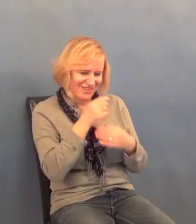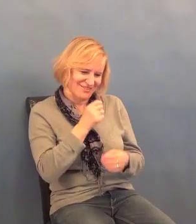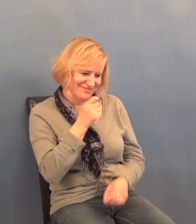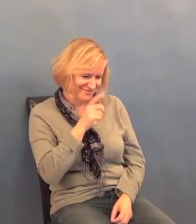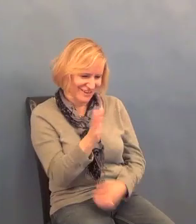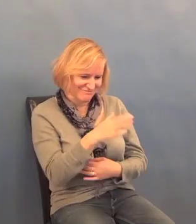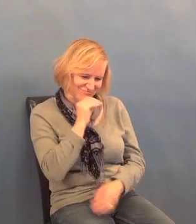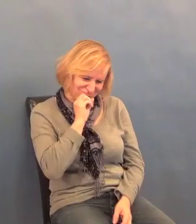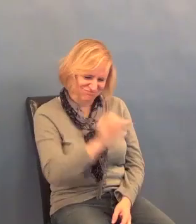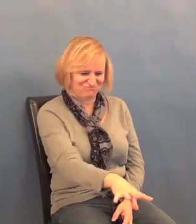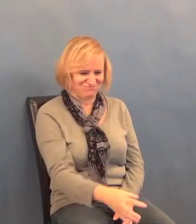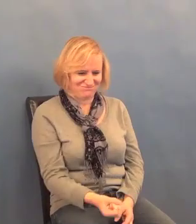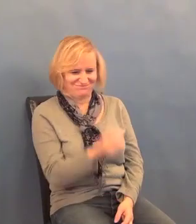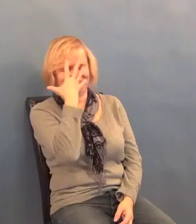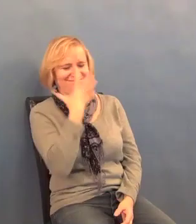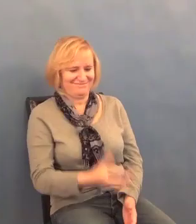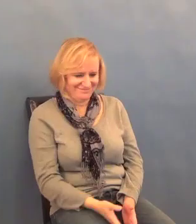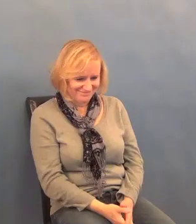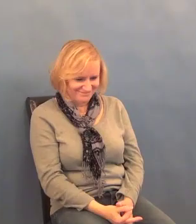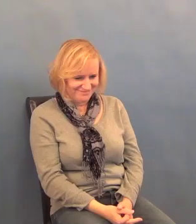Ryba opluła go wodą.